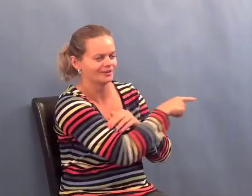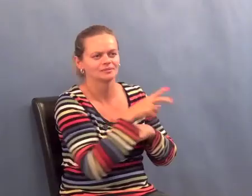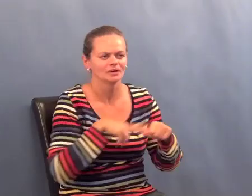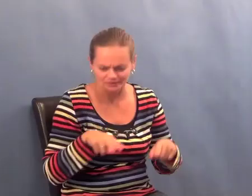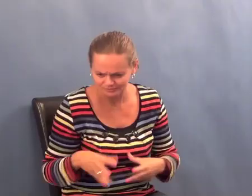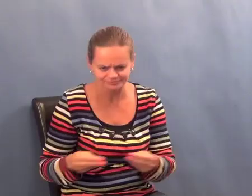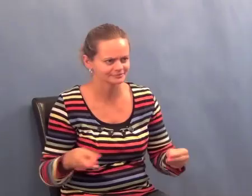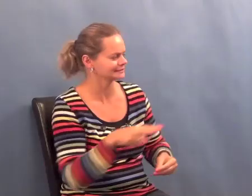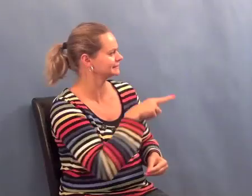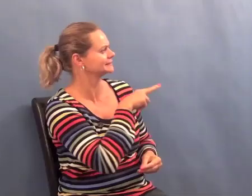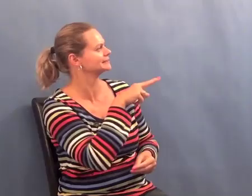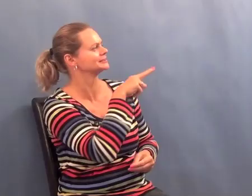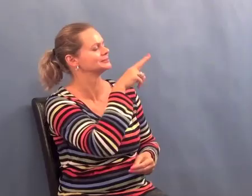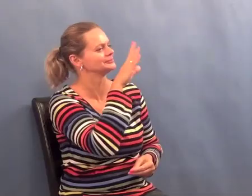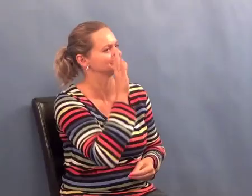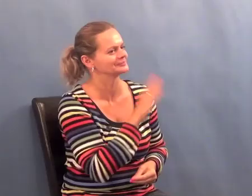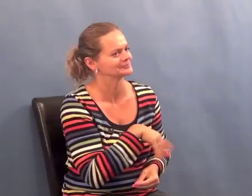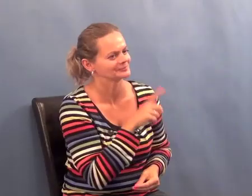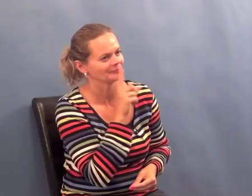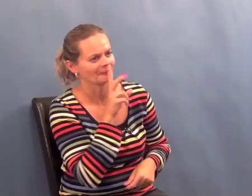Policjant widzi, że chłopiec zniknął. Patrzy w dal, kręci głową, godzi się z sytuacją.